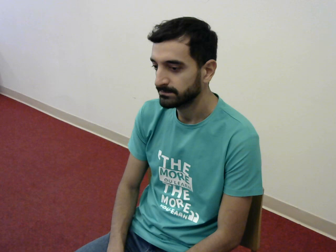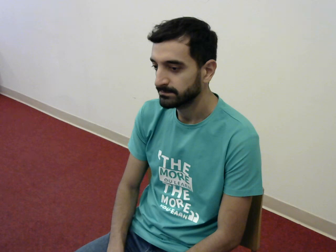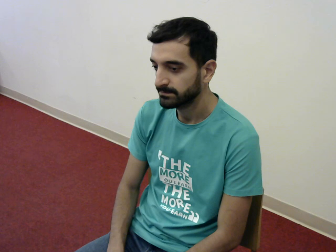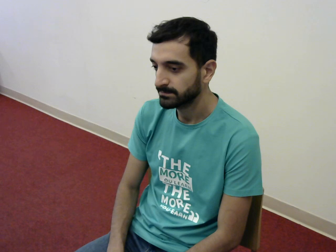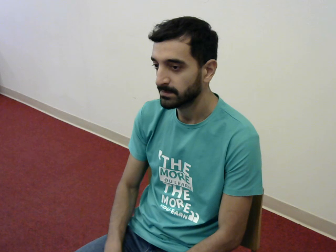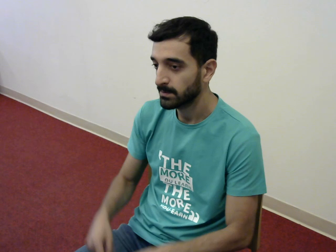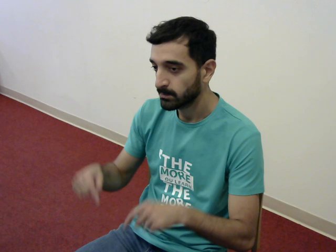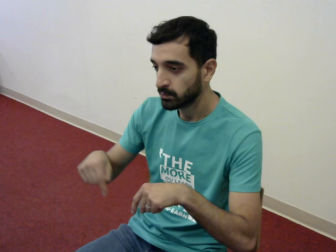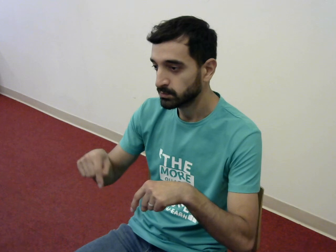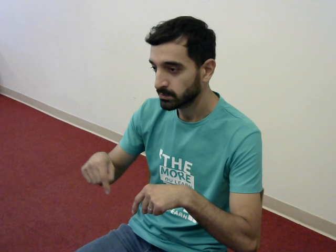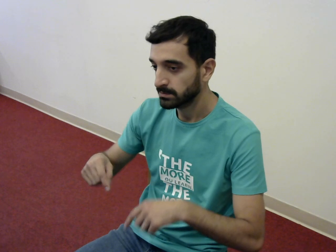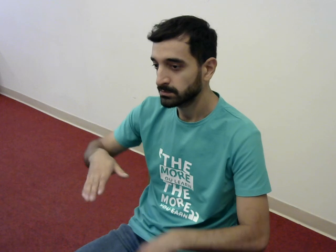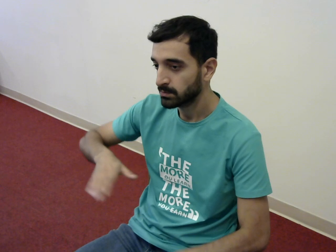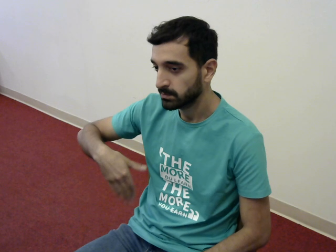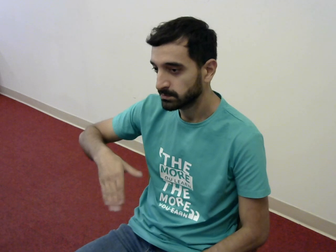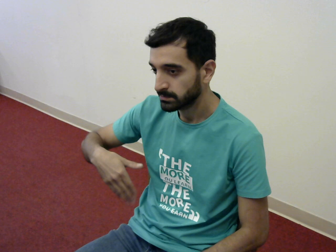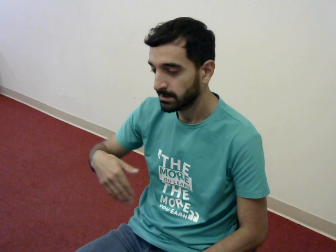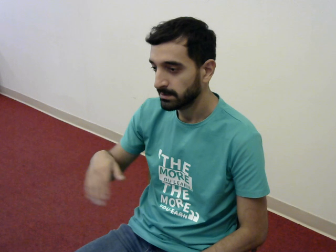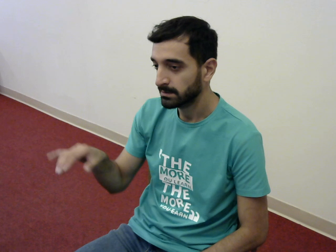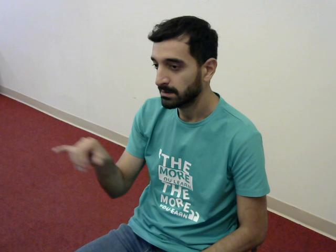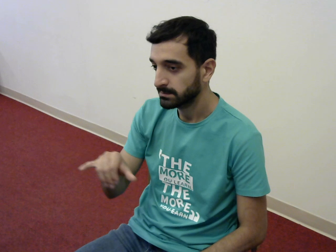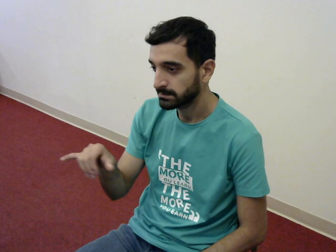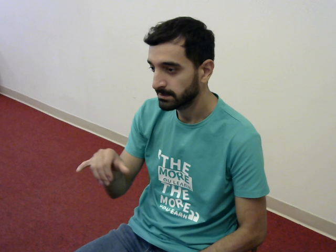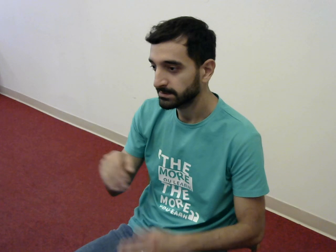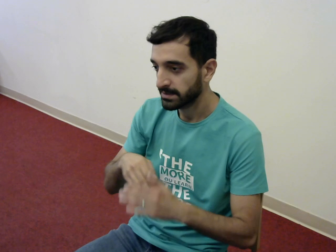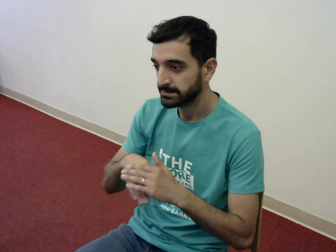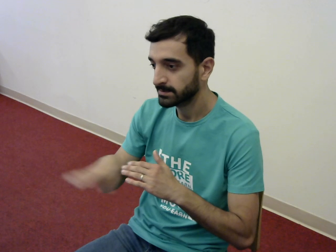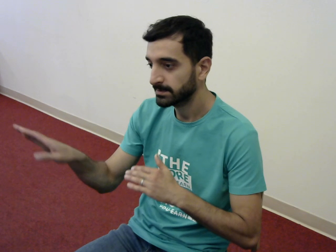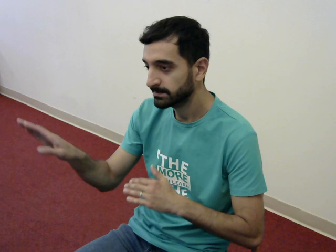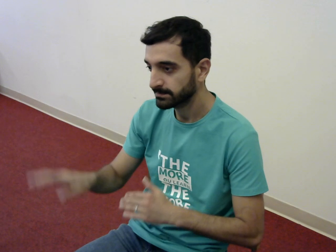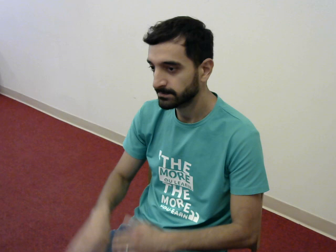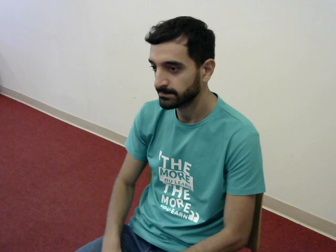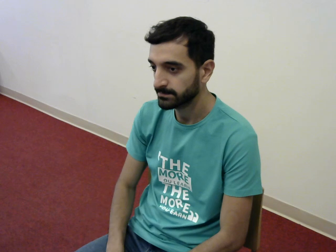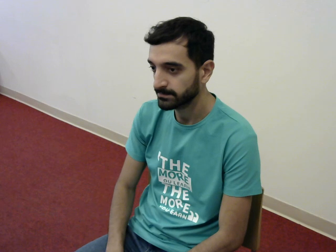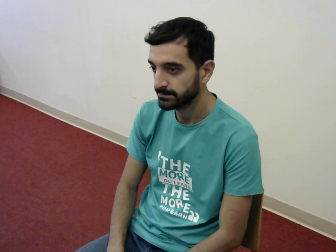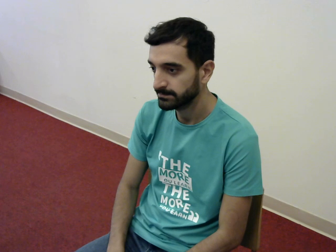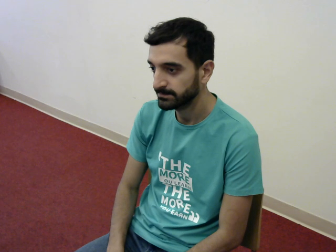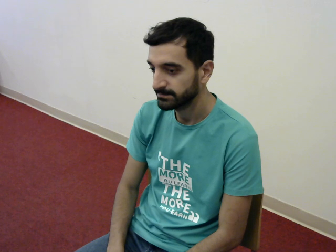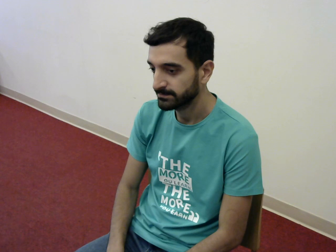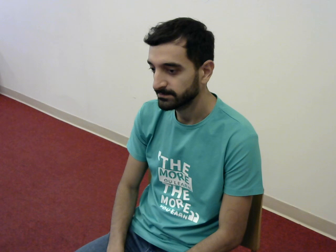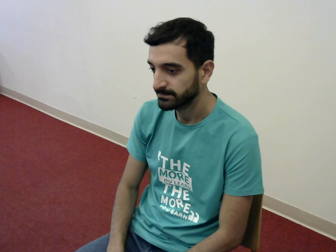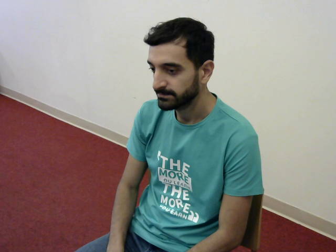Burdan sonra hara getməliyəm?